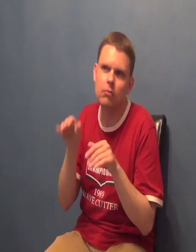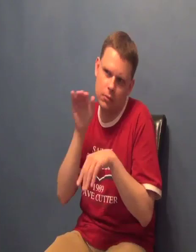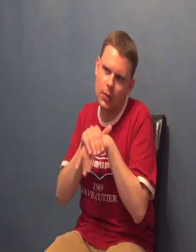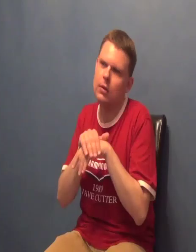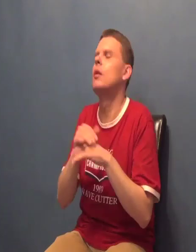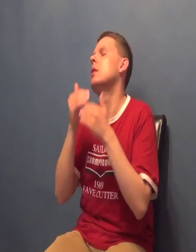Zgadzasz się?